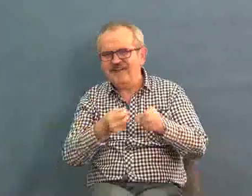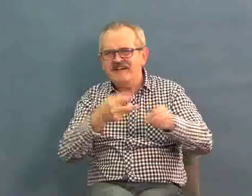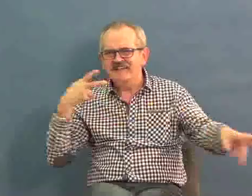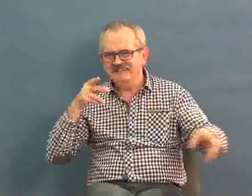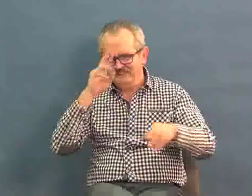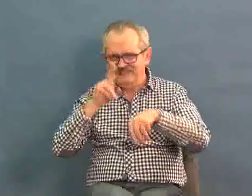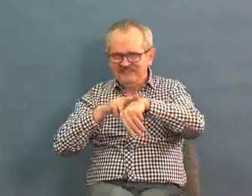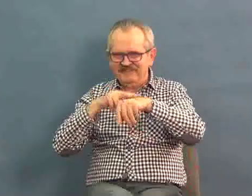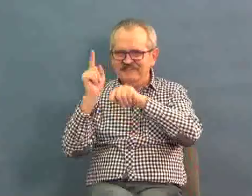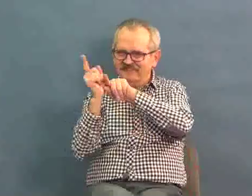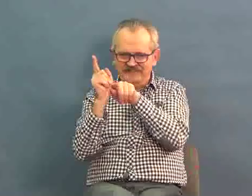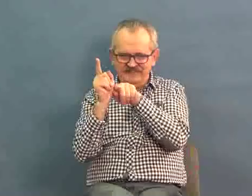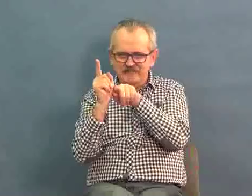Zorientowałem się, jak wybiła pełna godzina, wskazówka wystrzeliła.